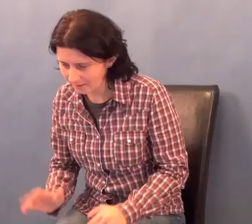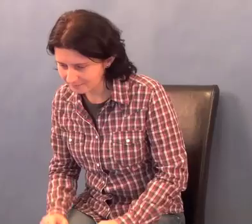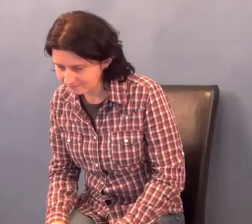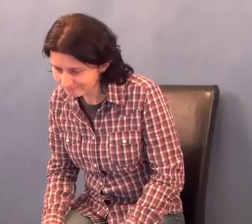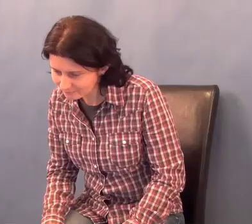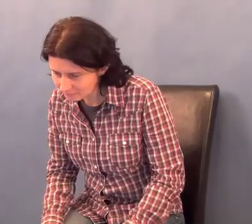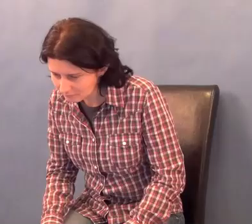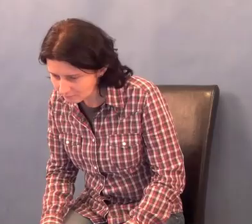Nie.